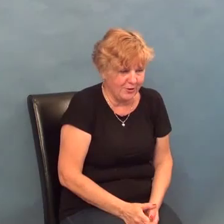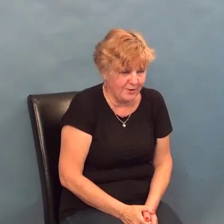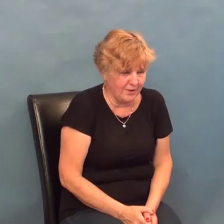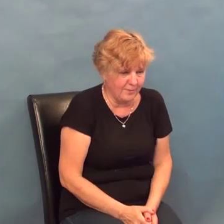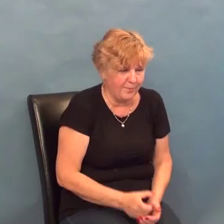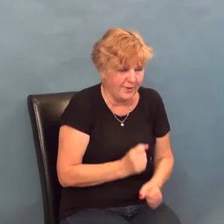Praca.